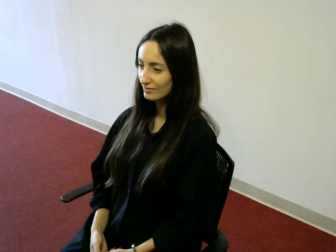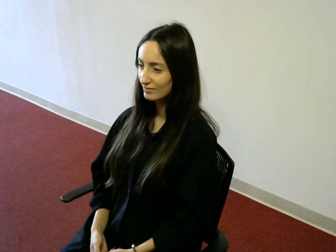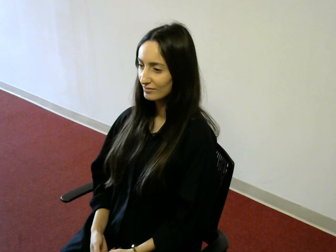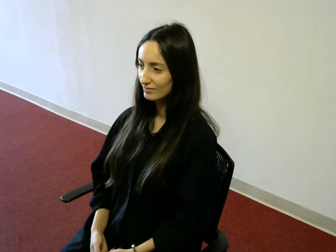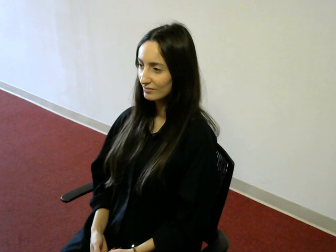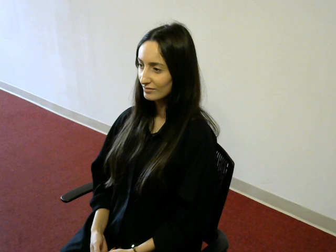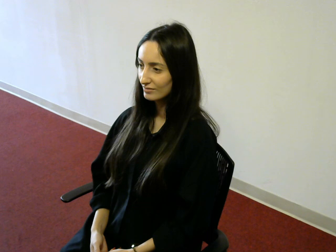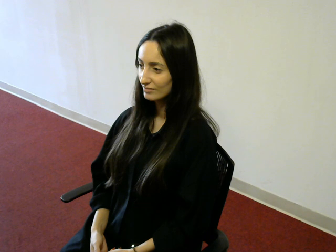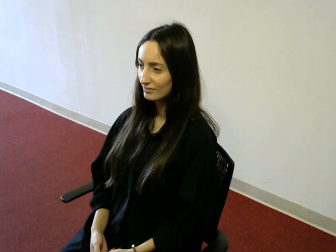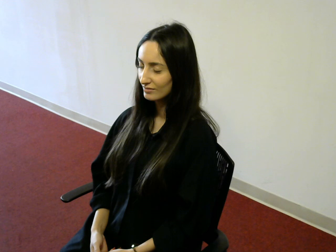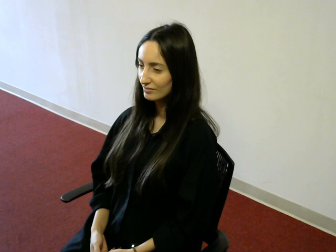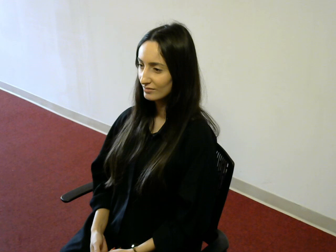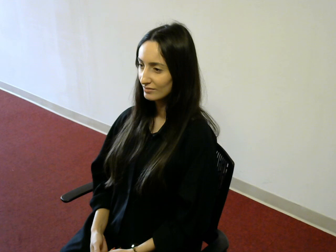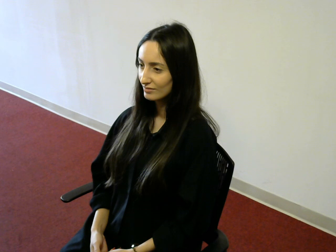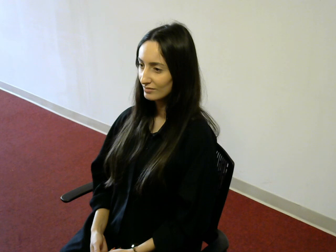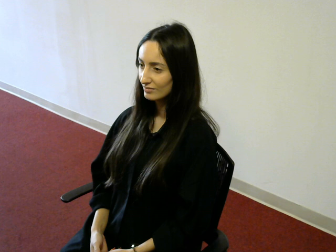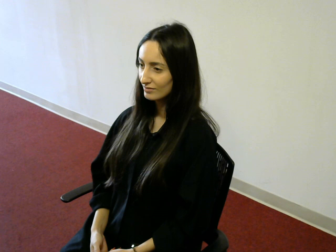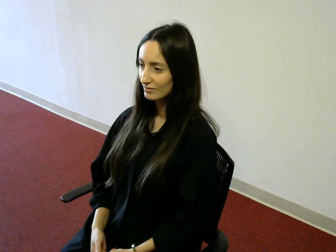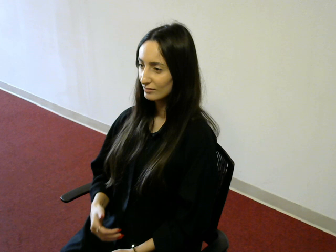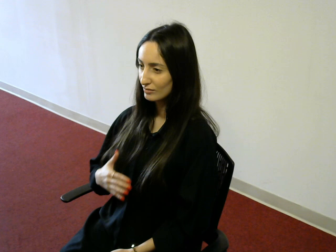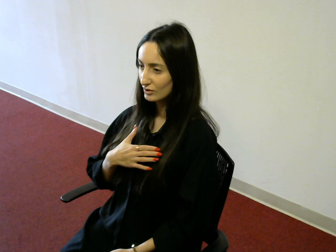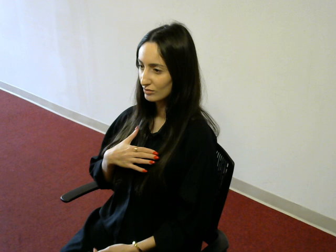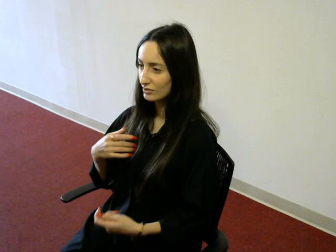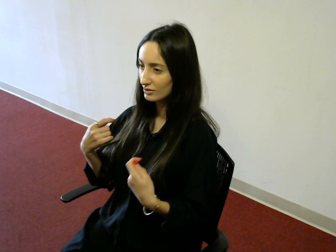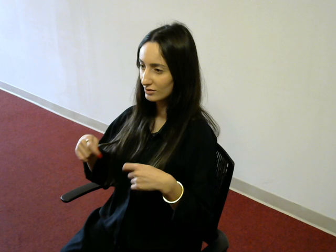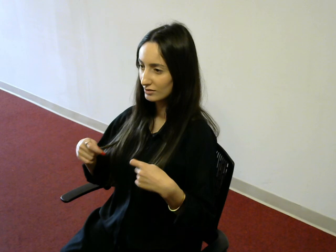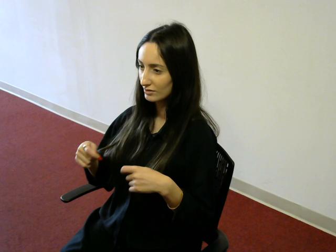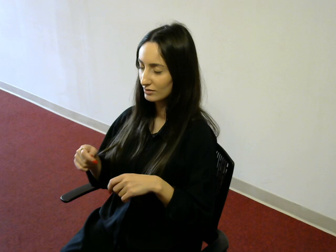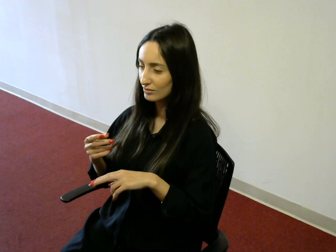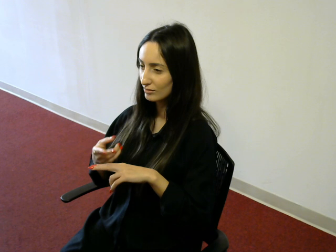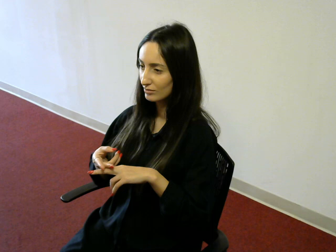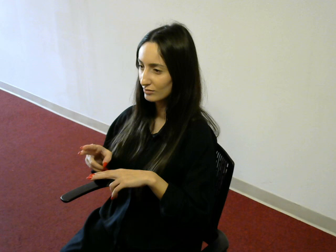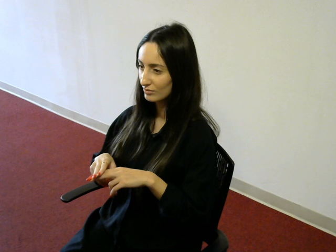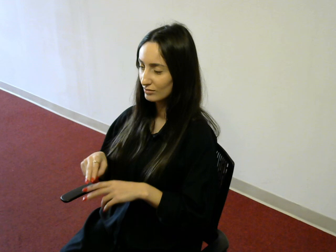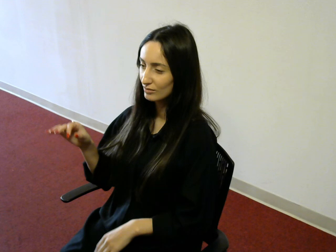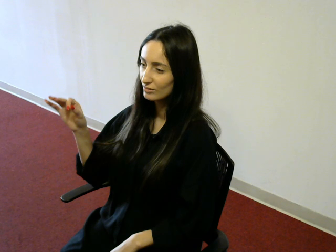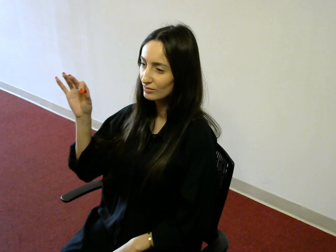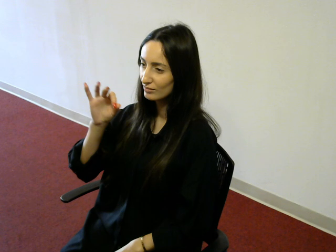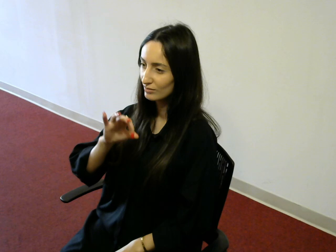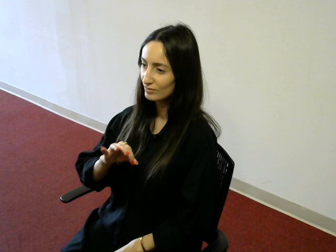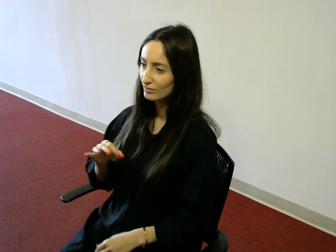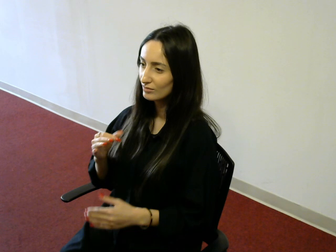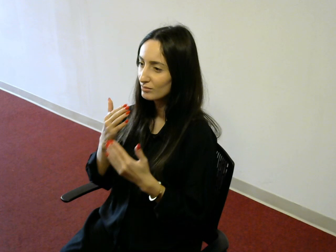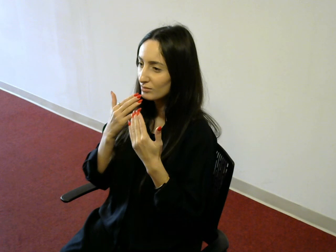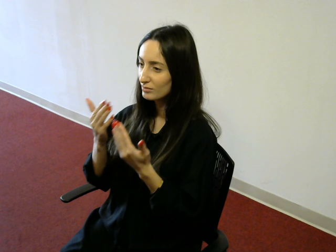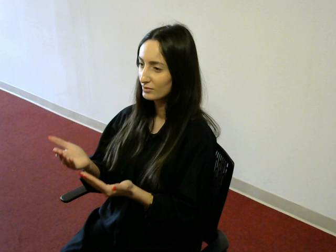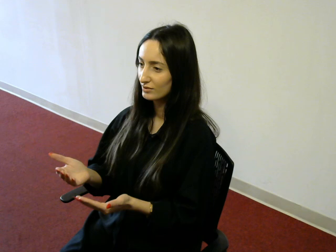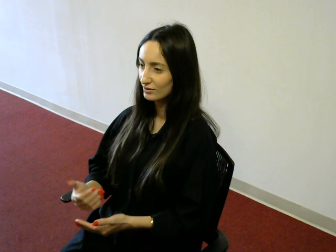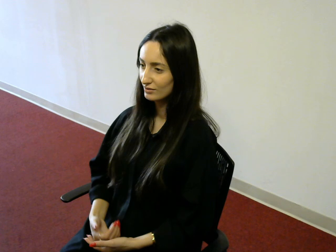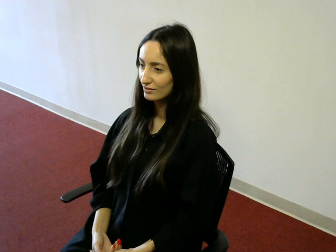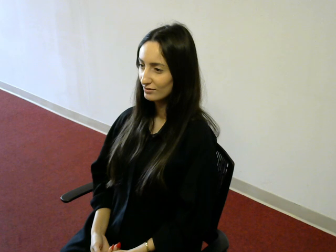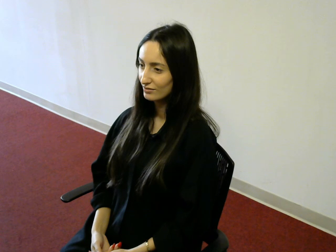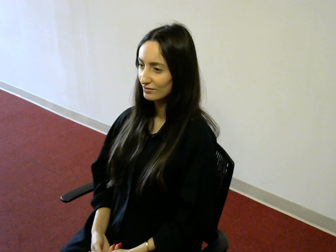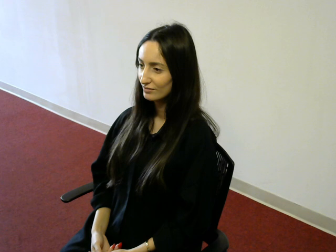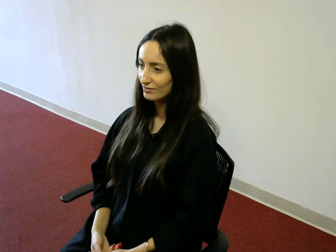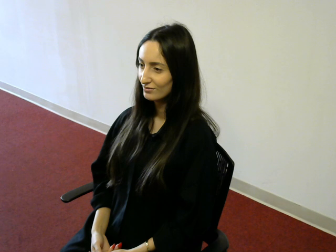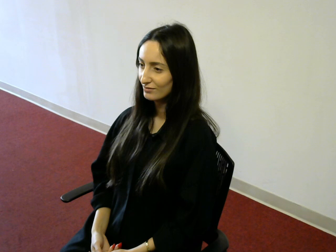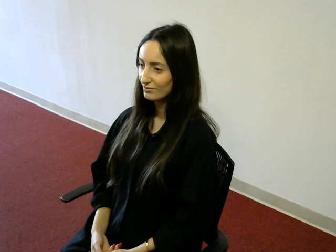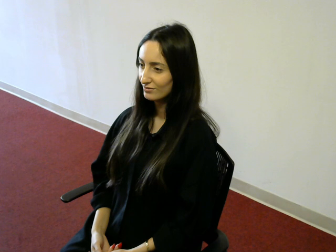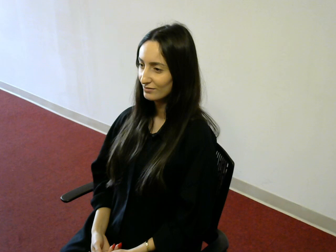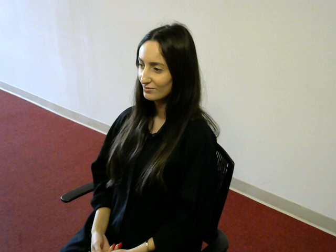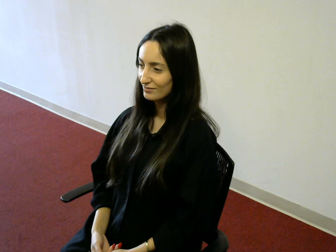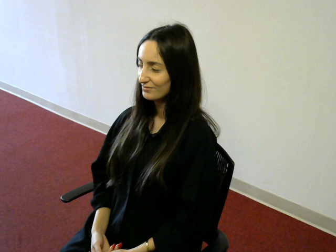Mən satıcıdan bu barədə soruşdum